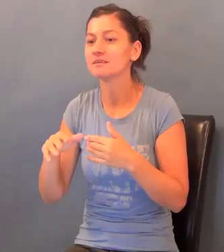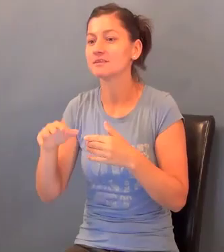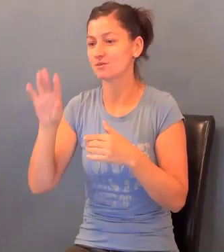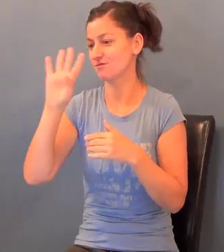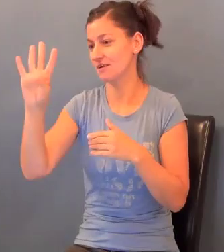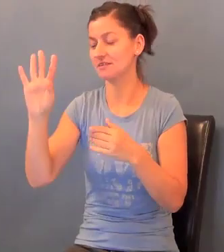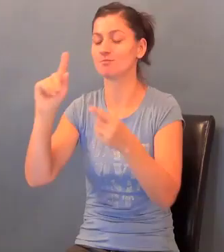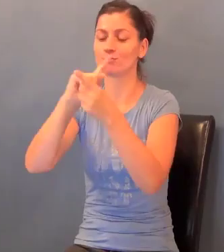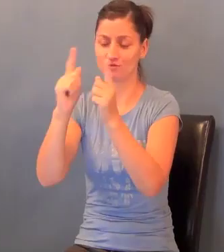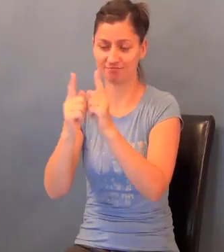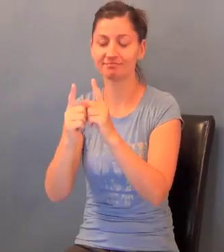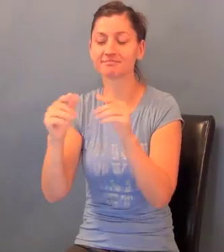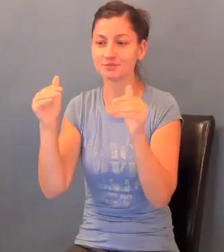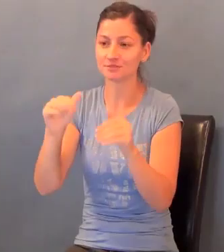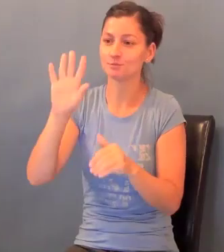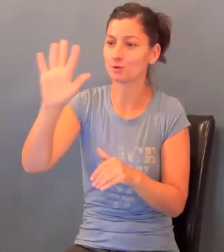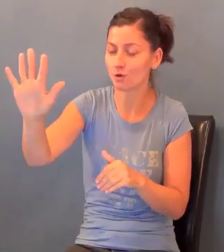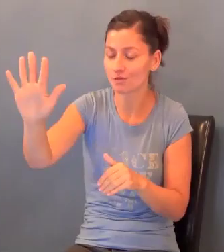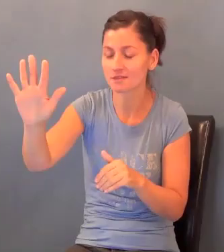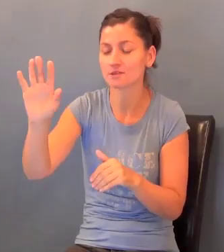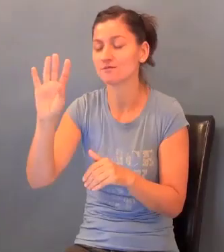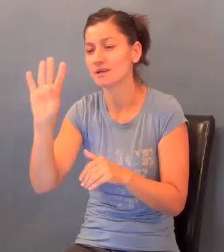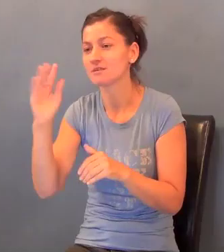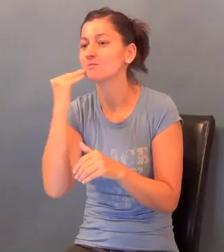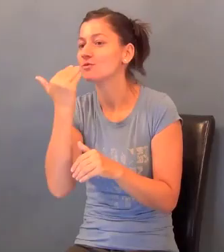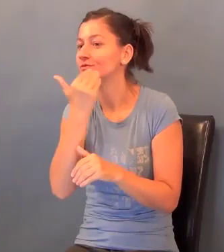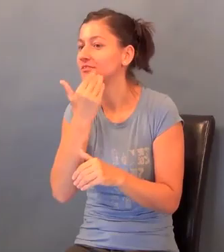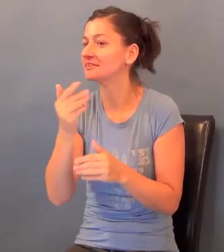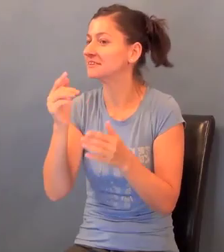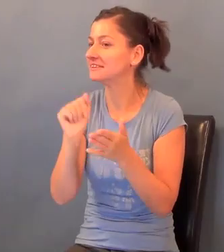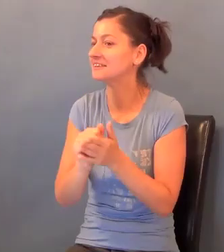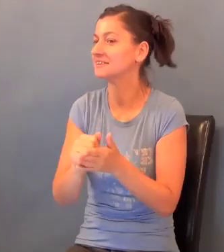Spotkać się najlepiej około czwartej, piątej po południu, zarezerwować.